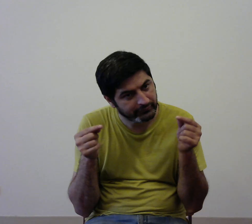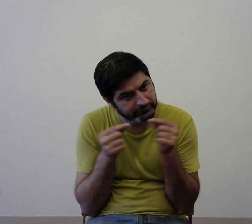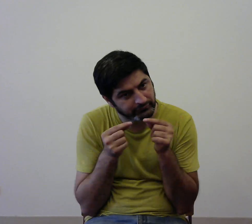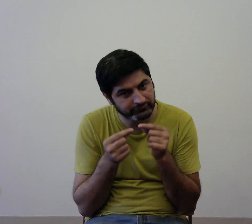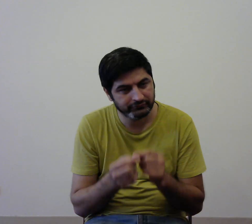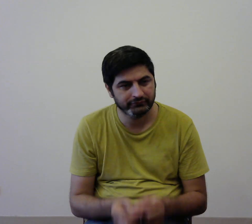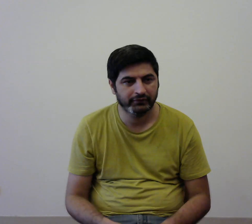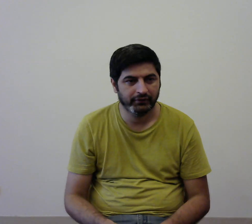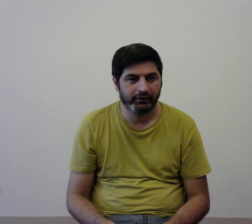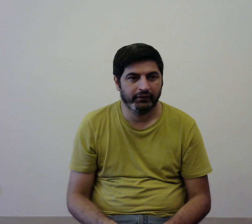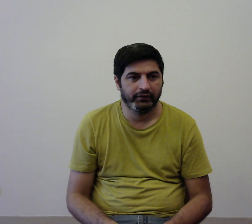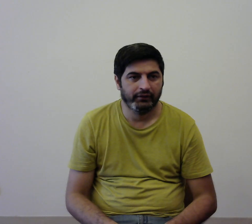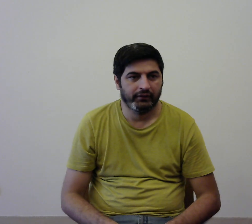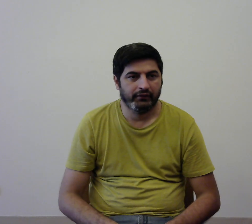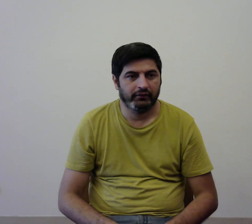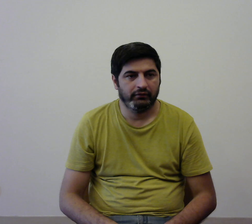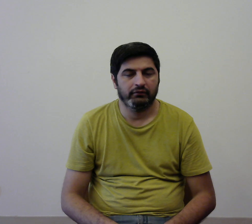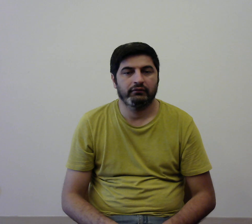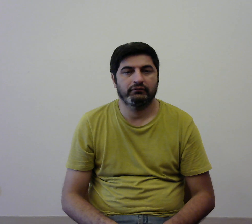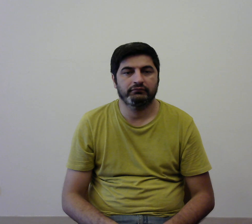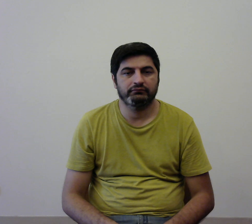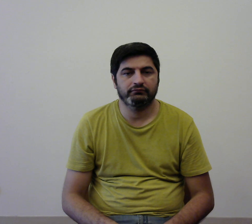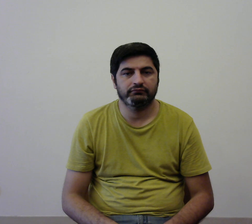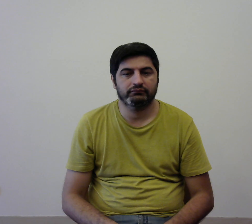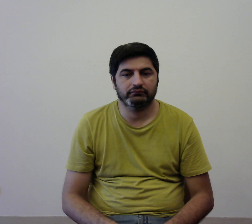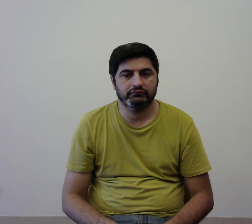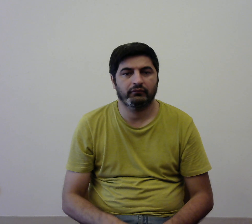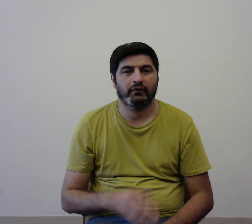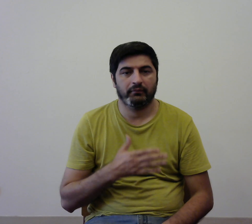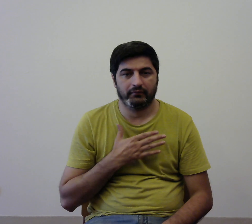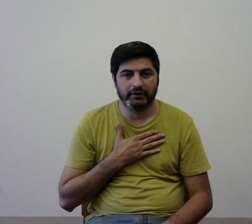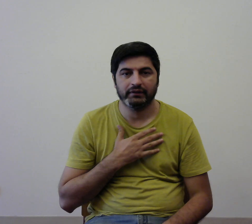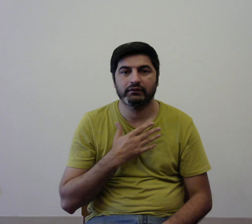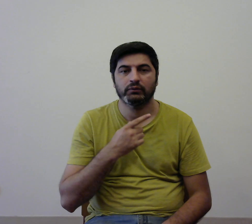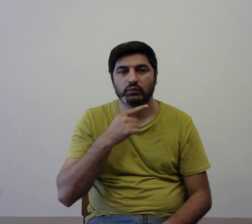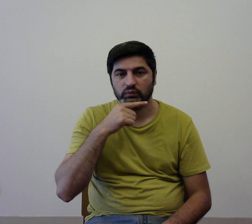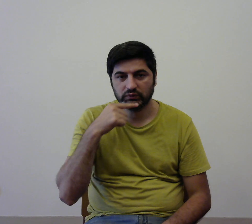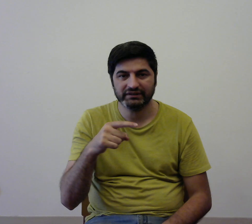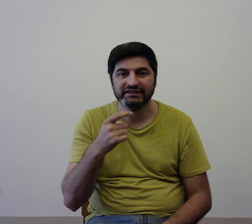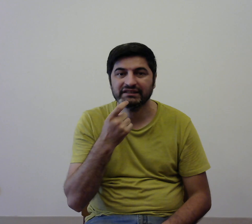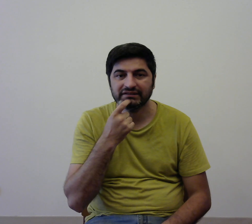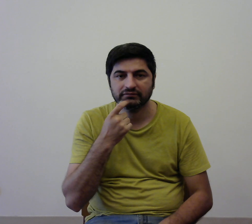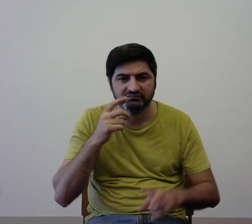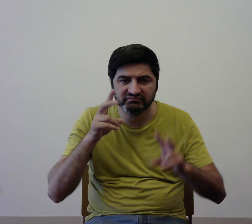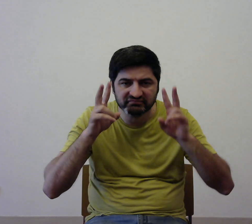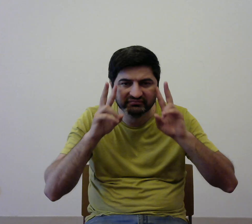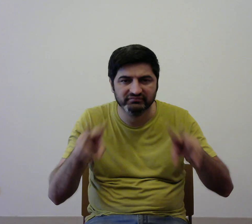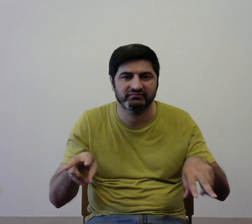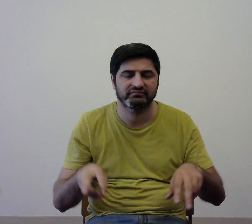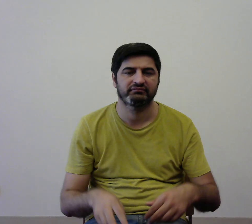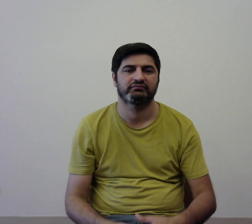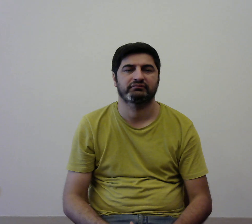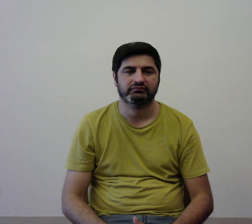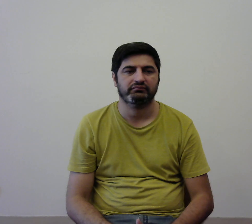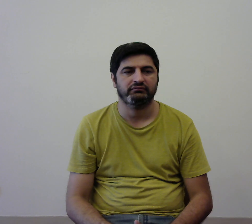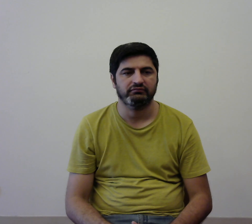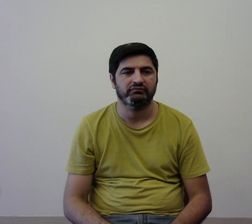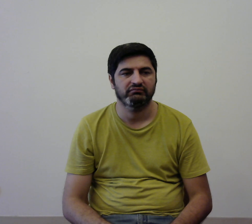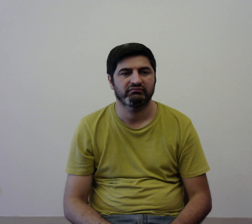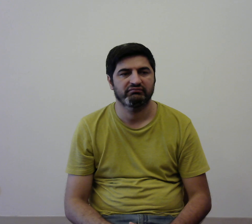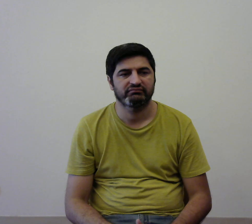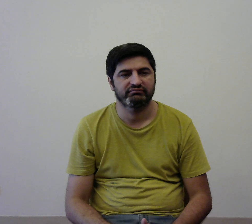Mən rus dilini bilmirəm